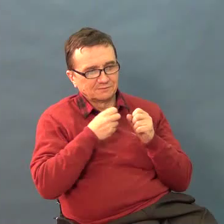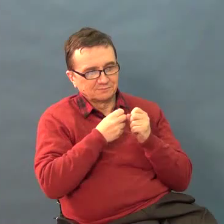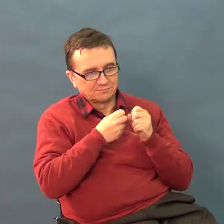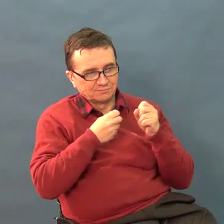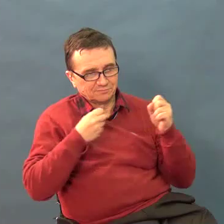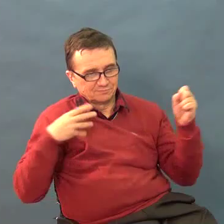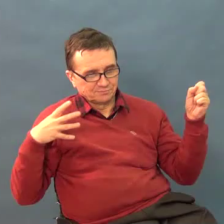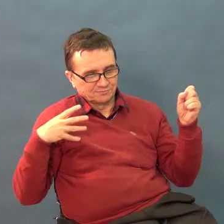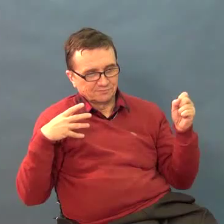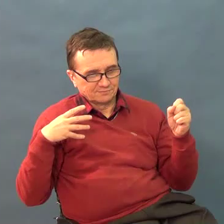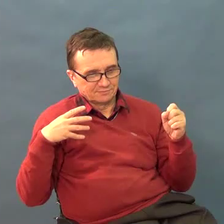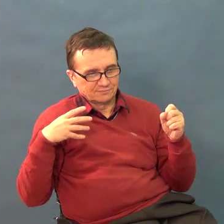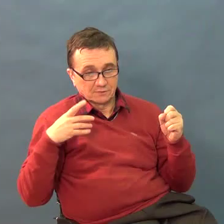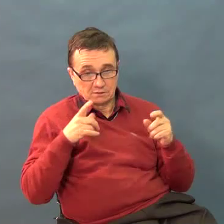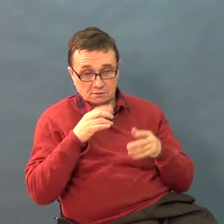Strzela z łuku...